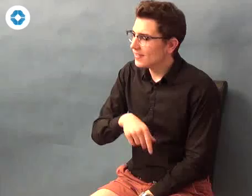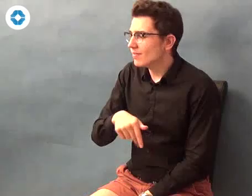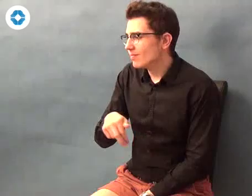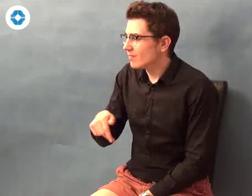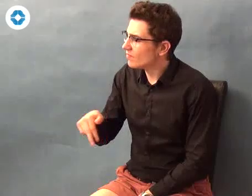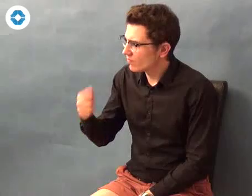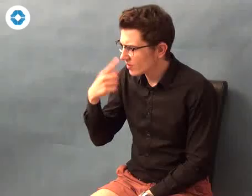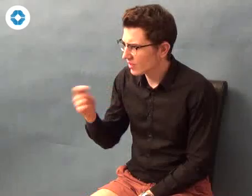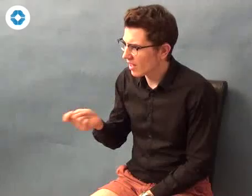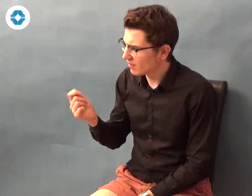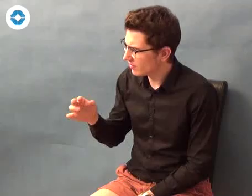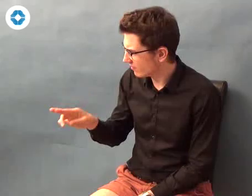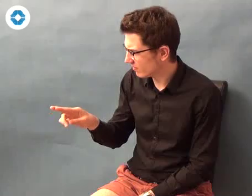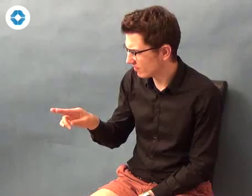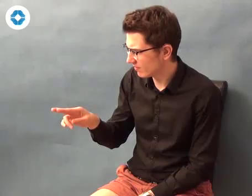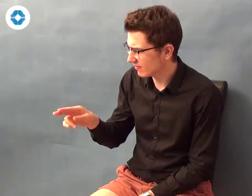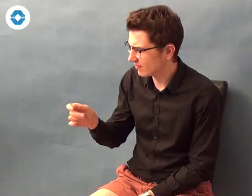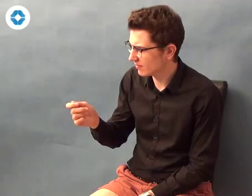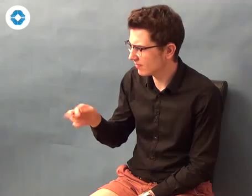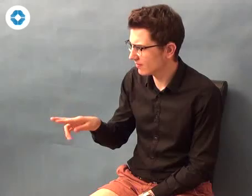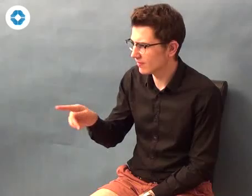Policjant idzie dalej i zauważa Chaplina.